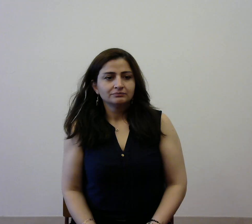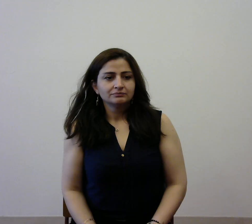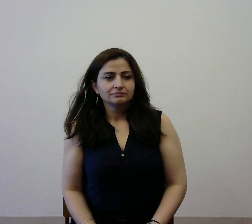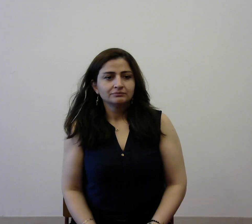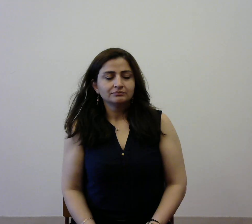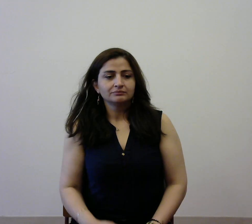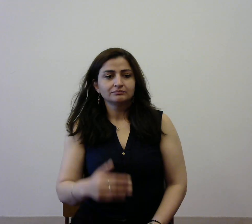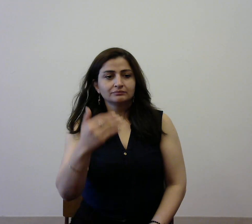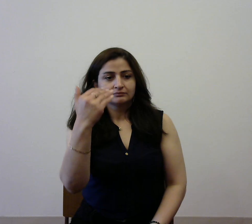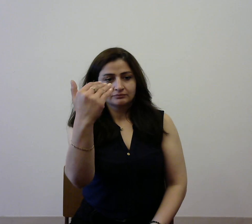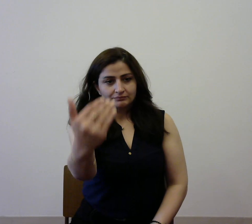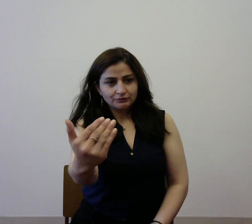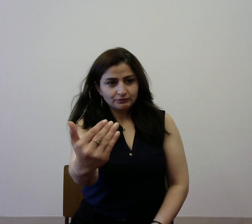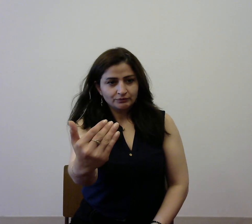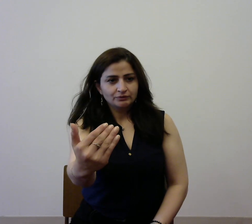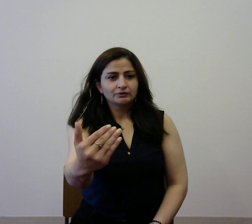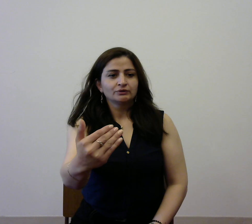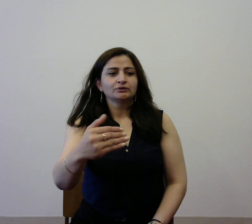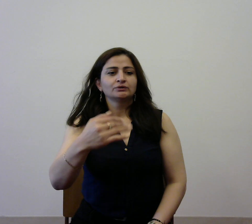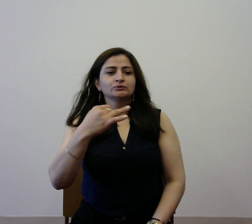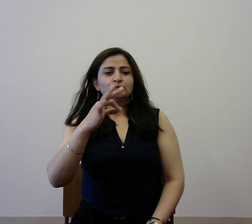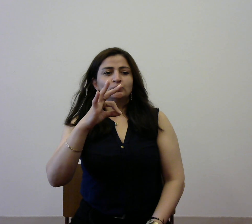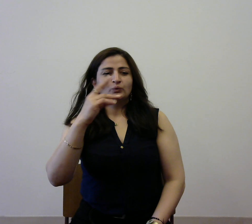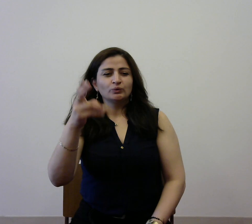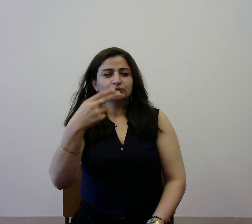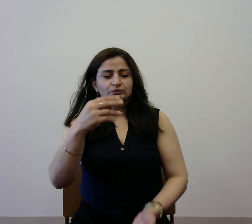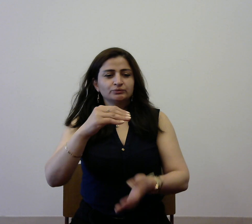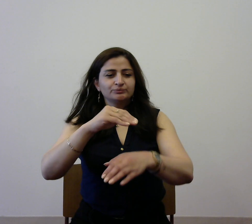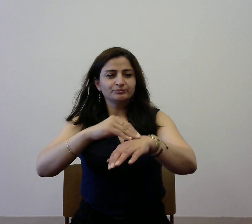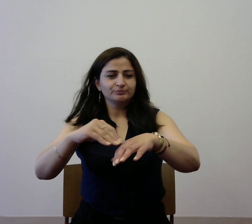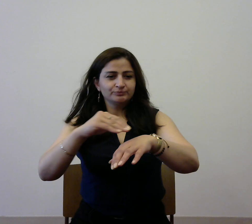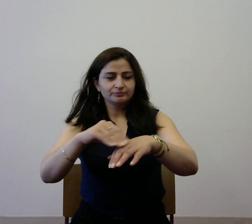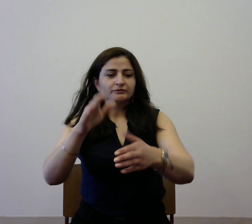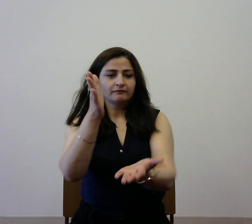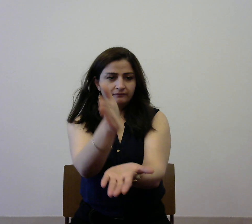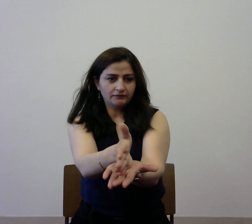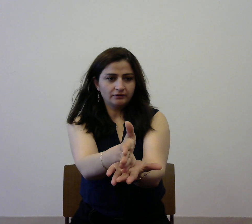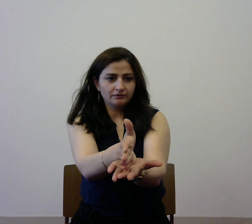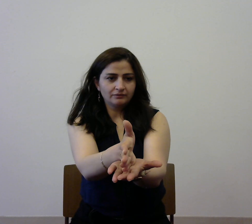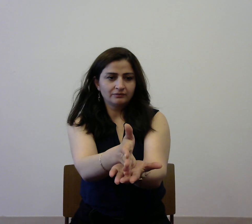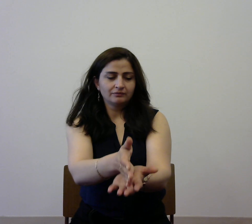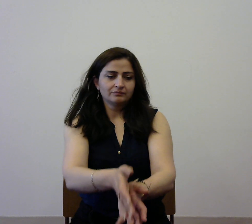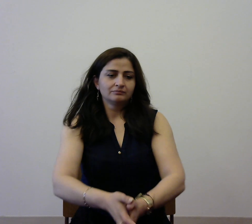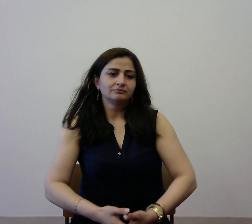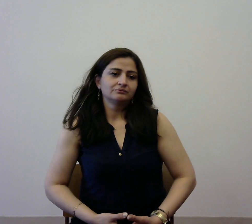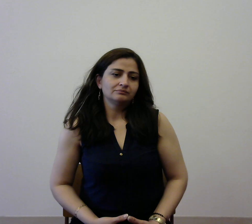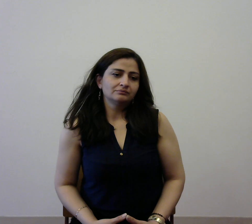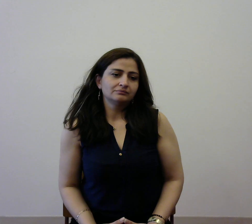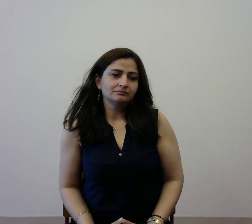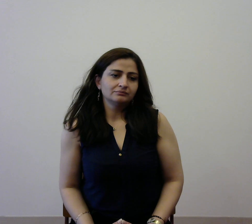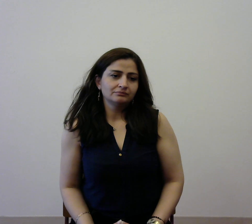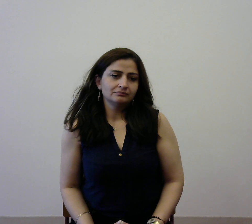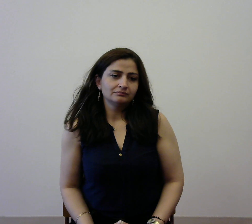Sizdə yod varmı?